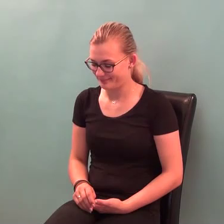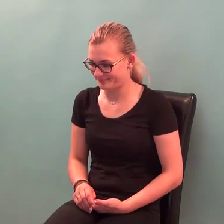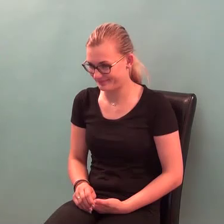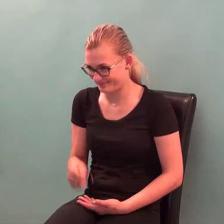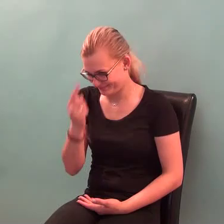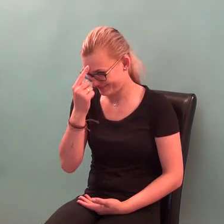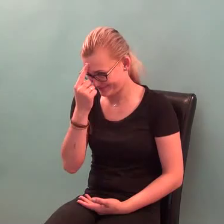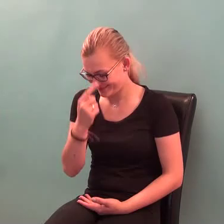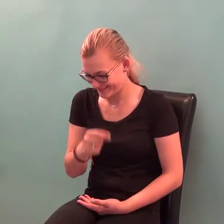Głupi.